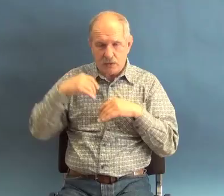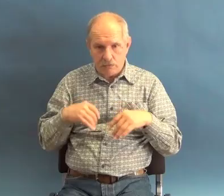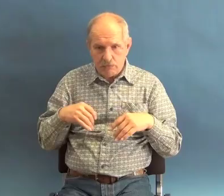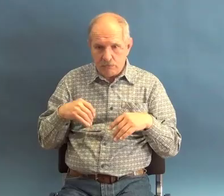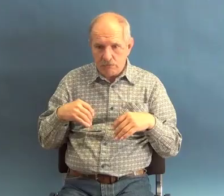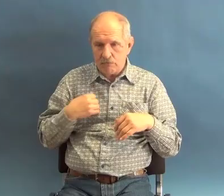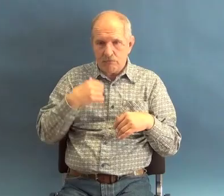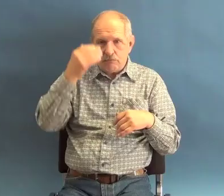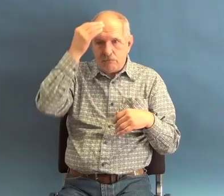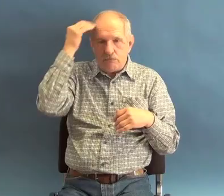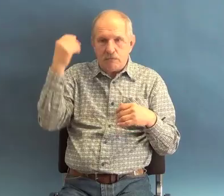On mówi: "Ja nie wiedziałem, spałem."